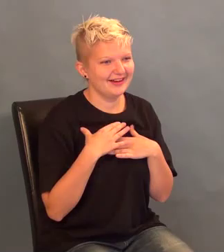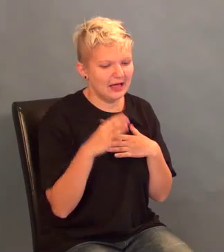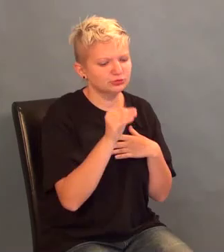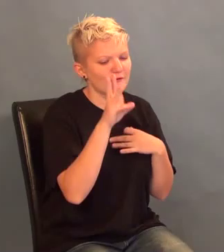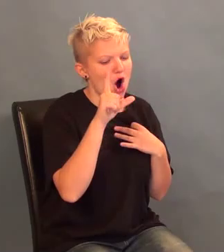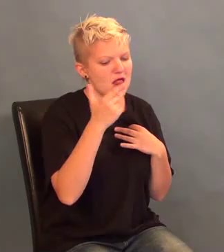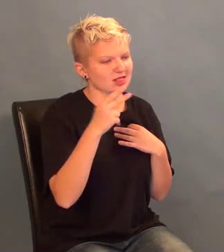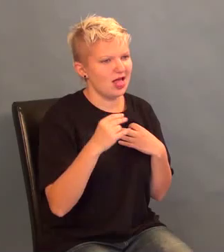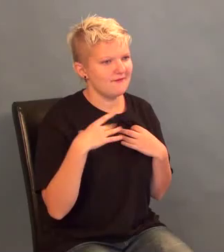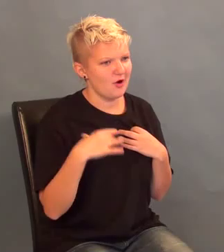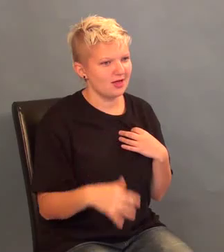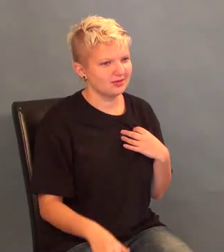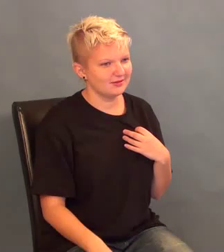Musi być napisane "wolne".